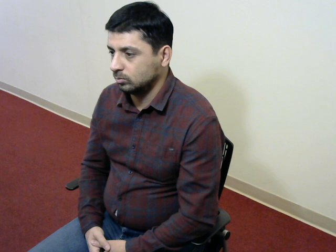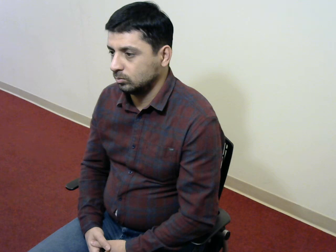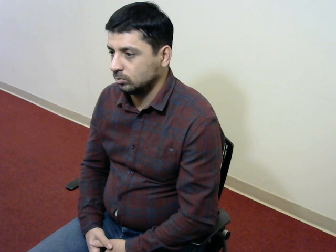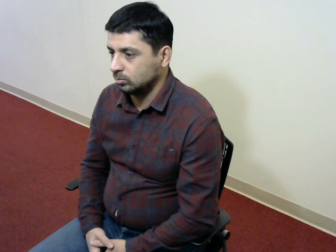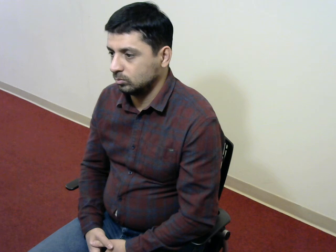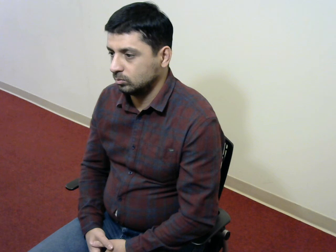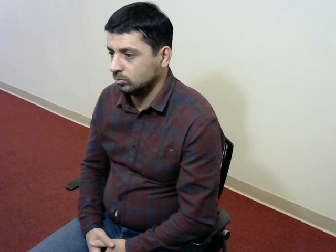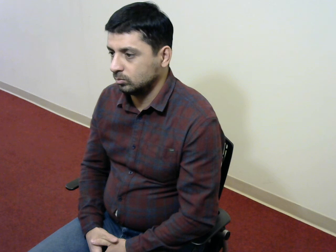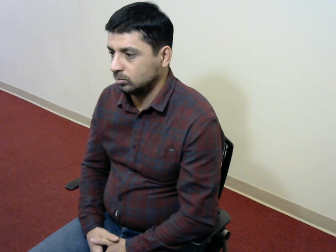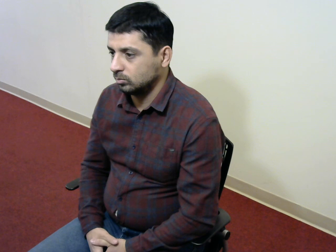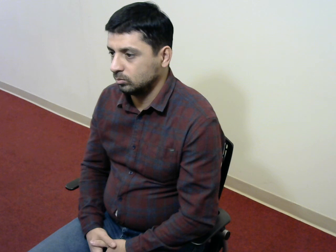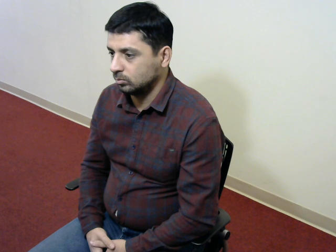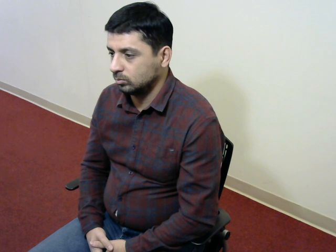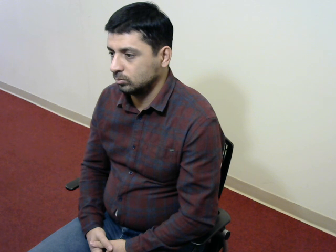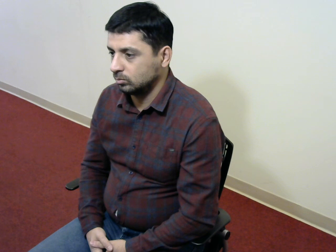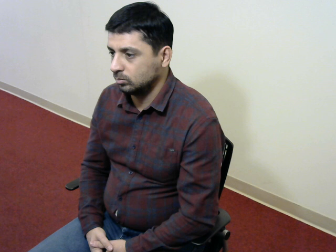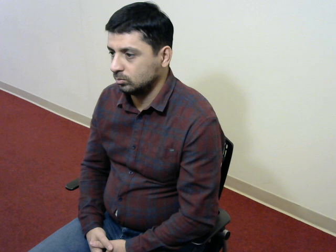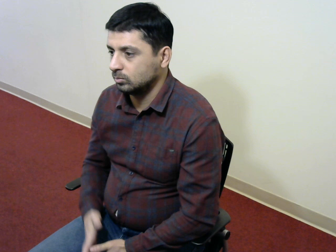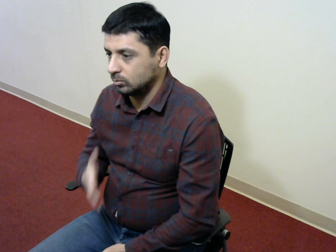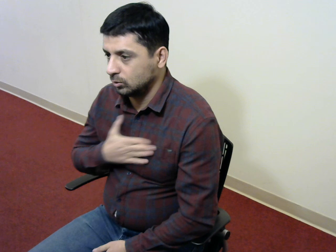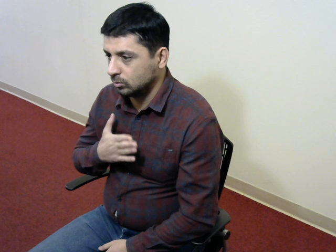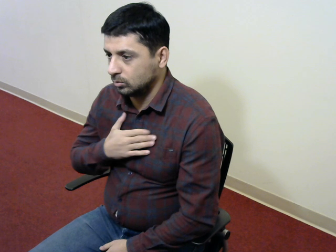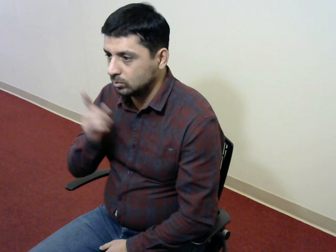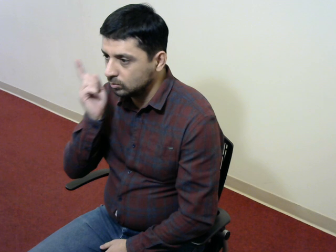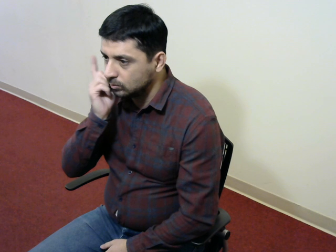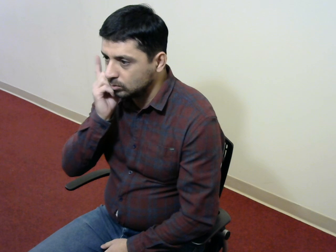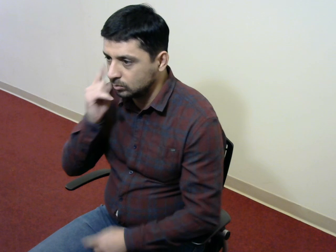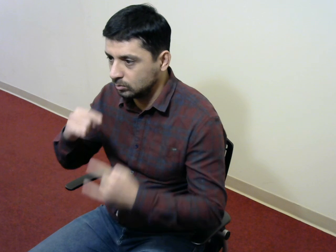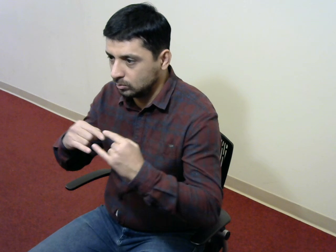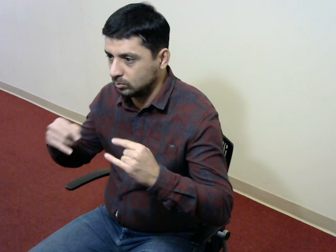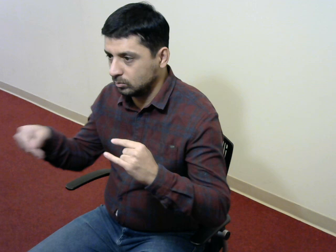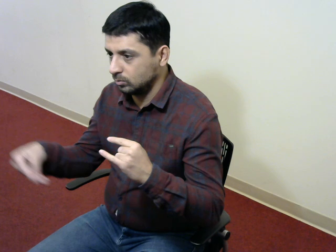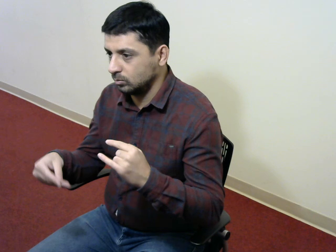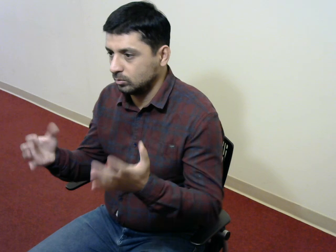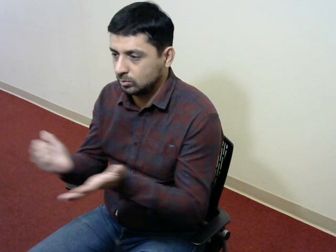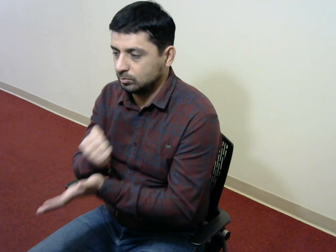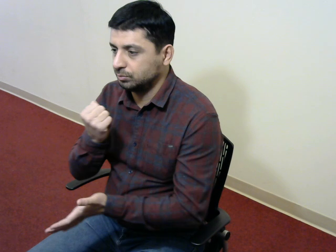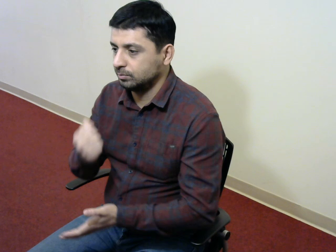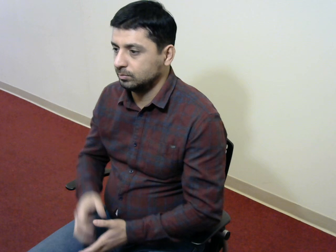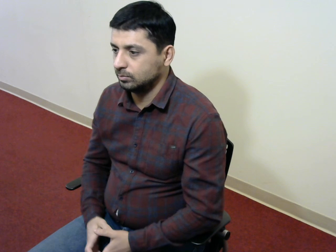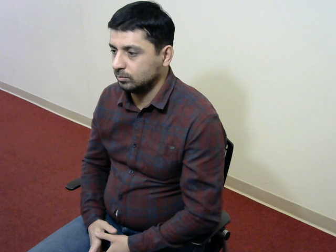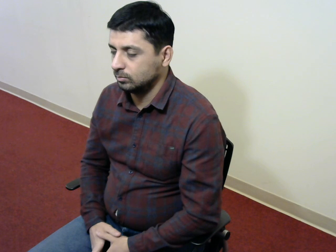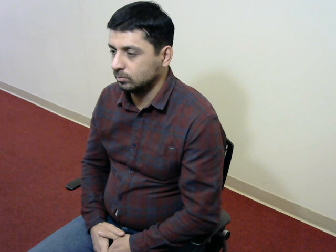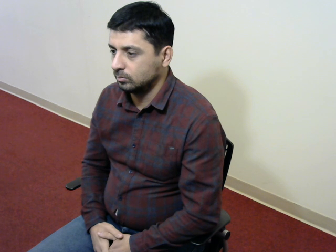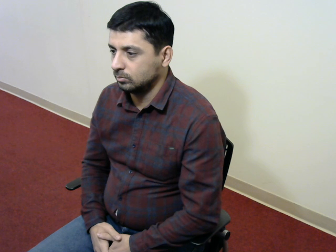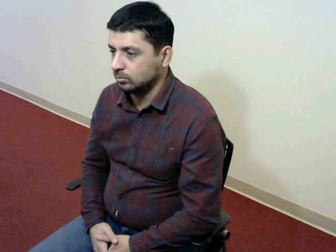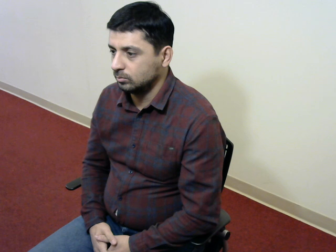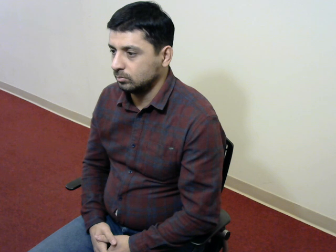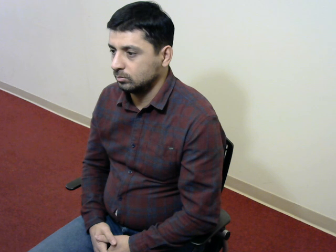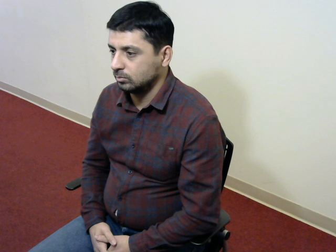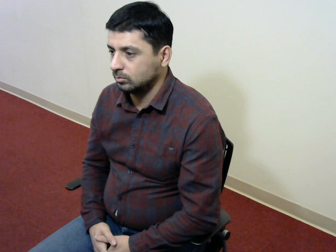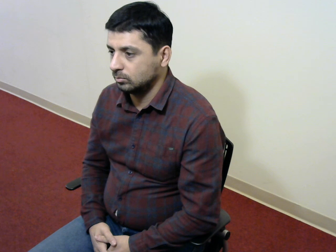Mən telefonumu stolun altından tapdım